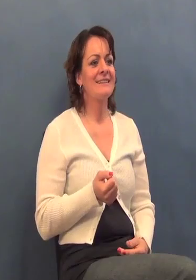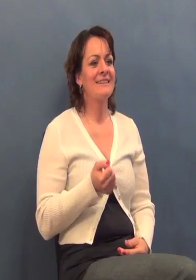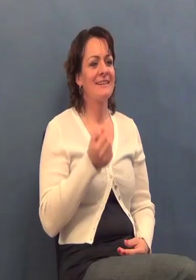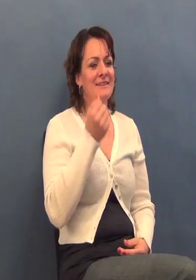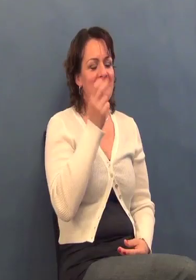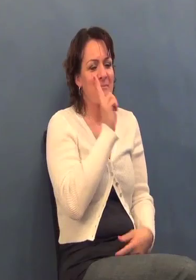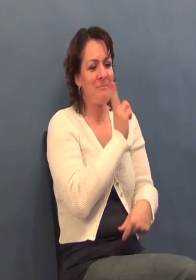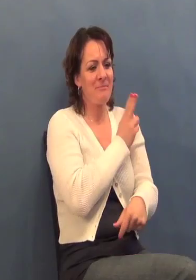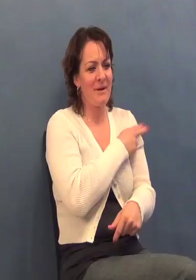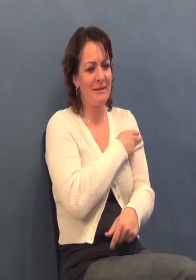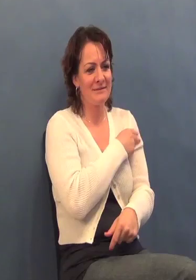Policjant...